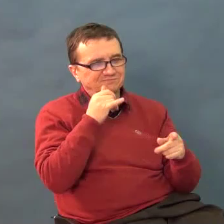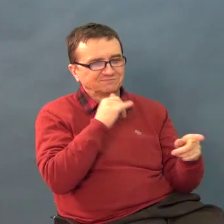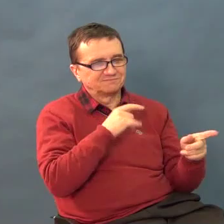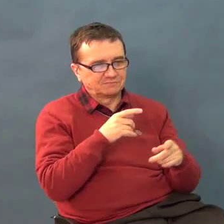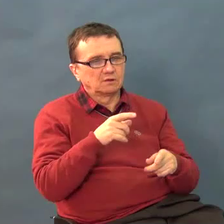Nie mogę.